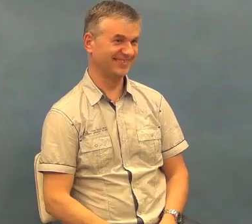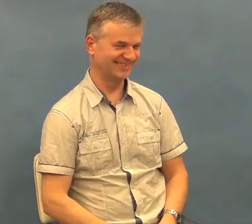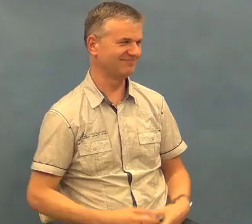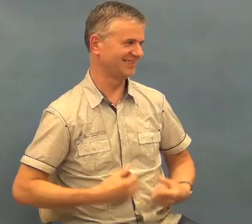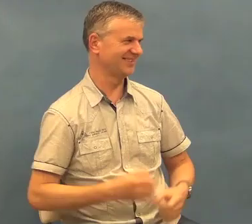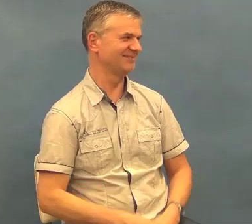Przestraszyła się.